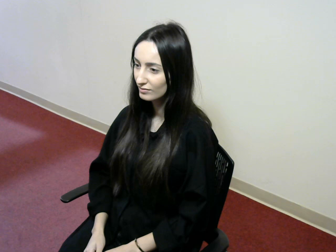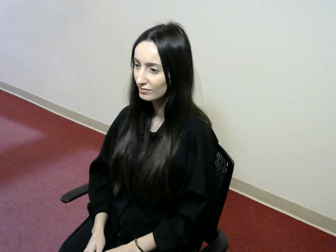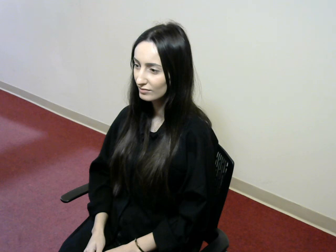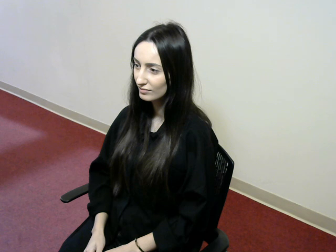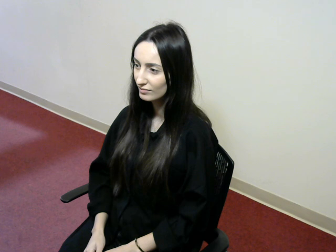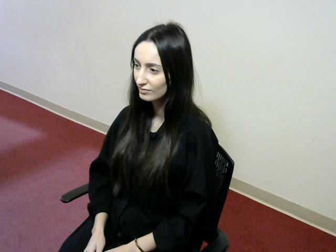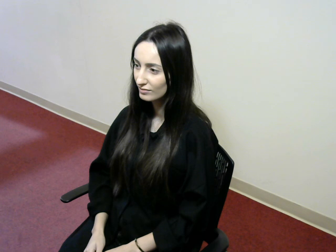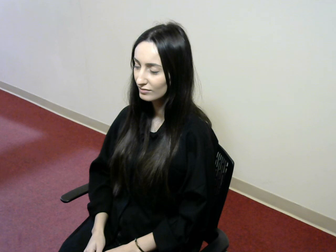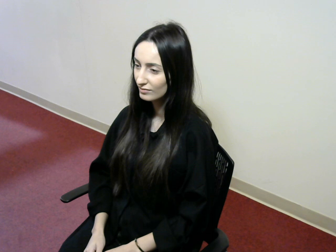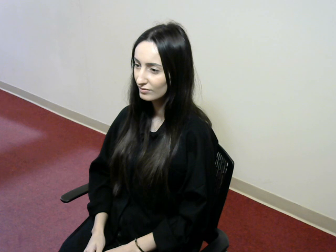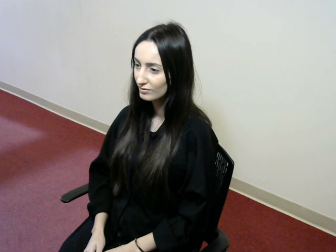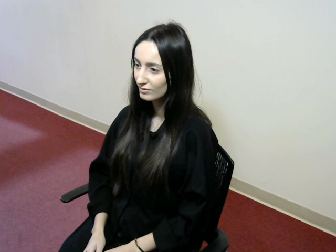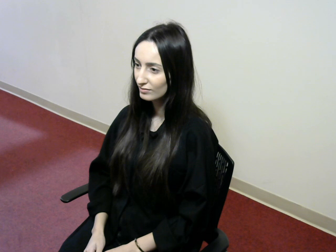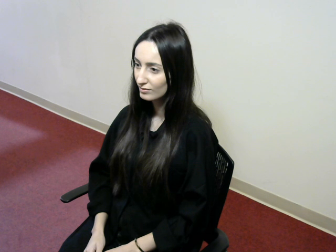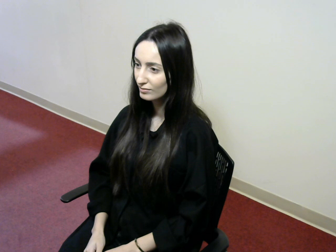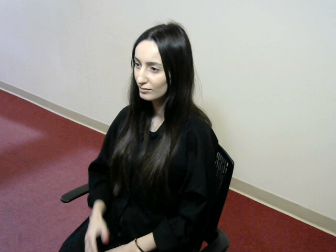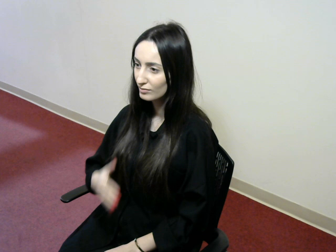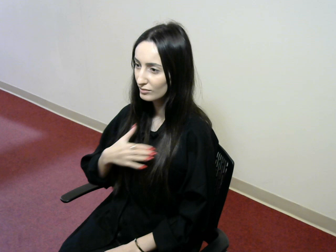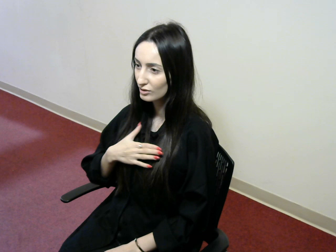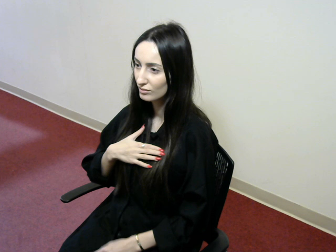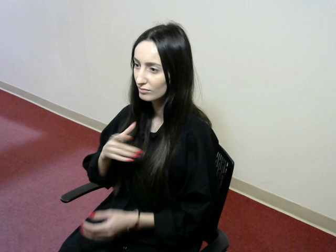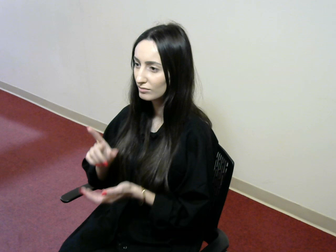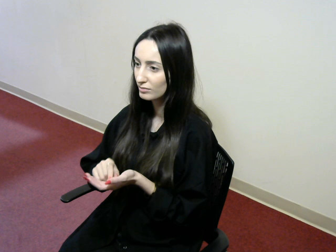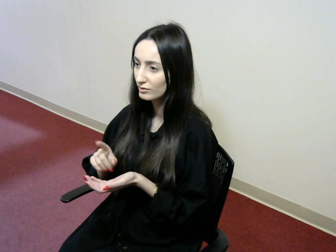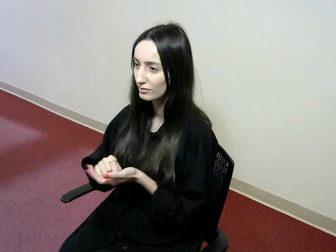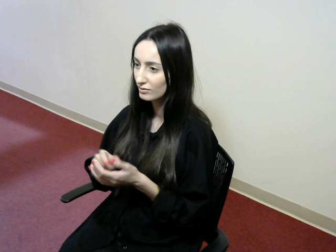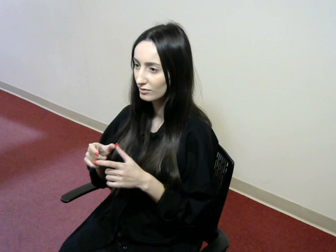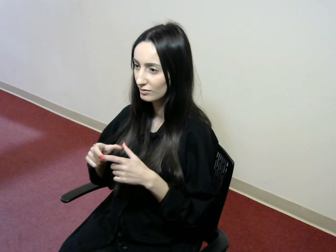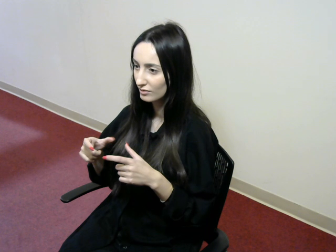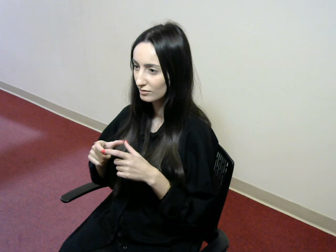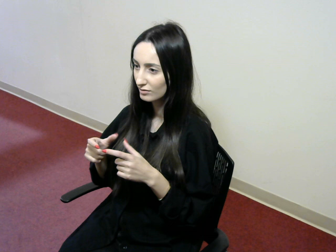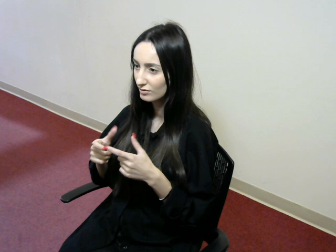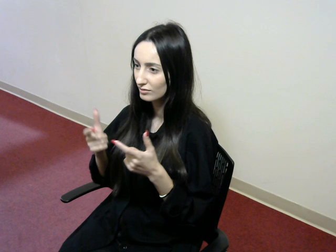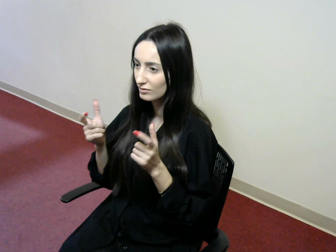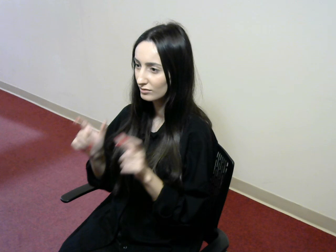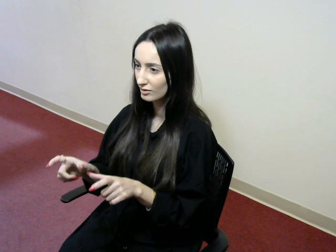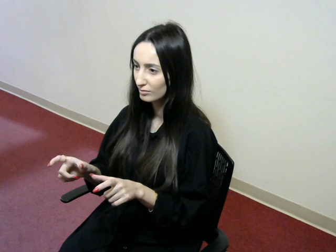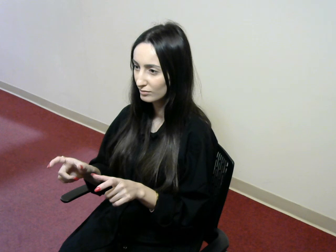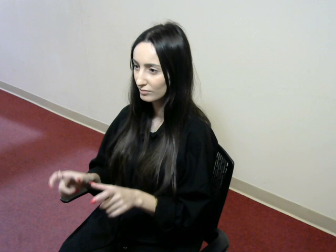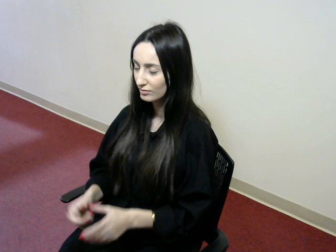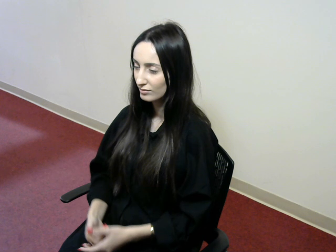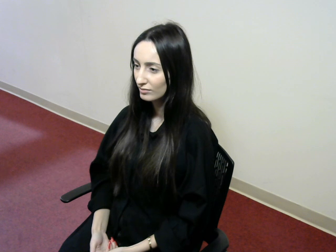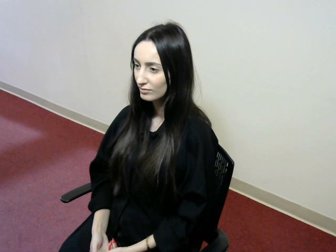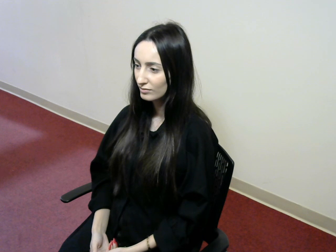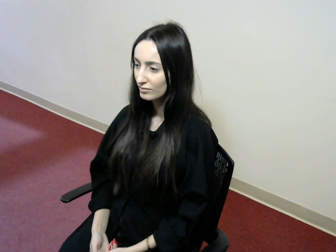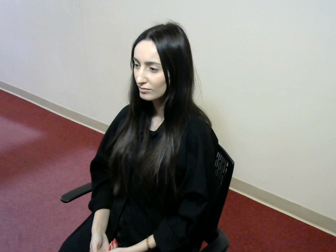Mənim pensiya kartım bloklanıb